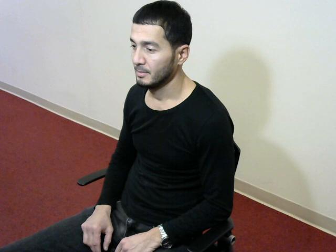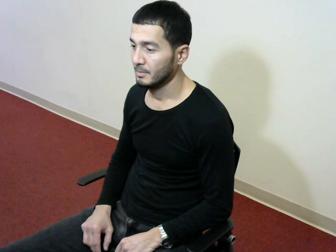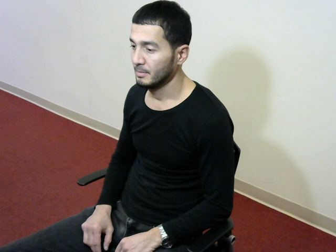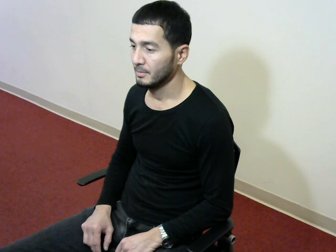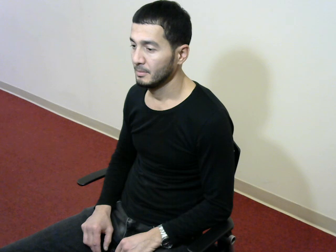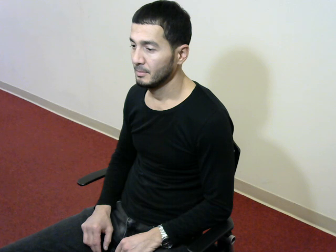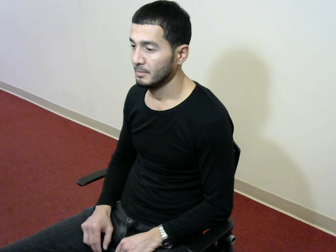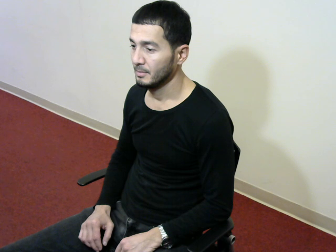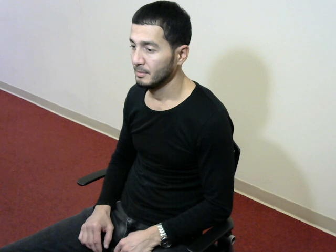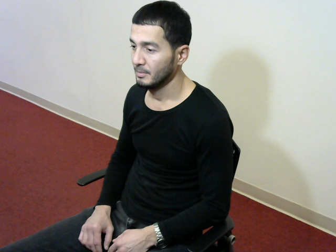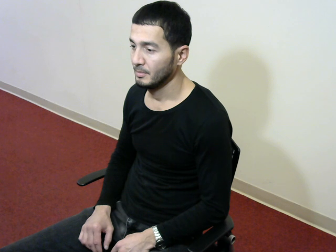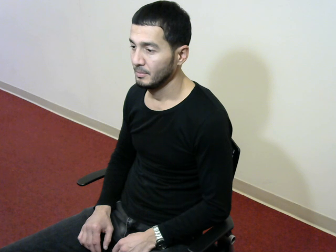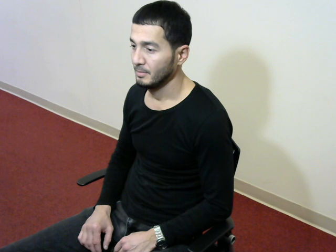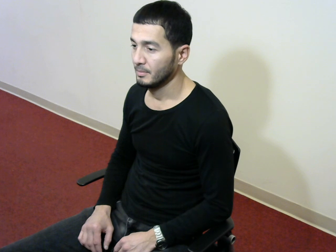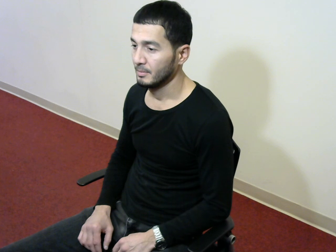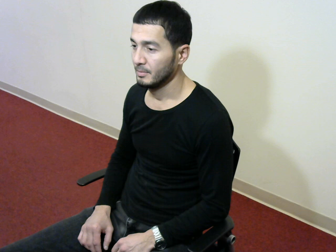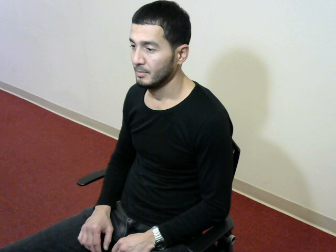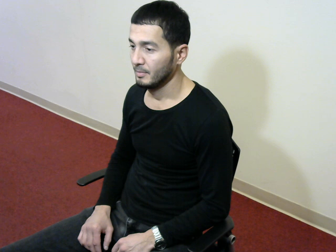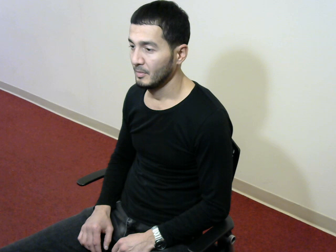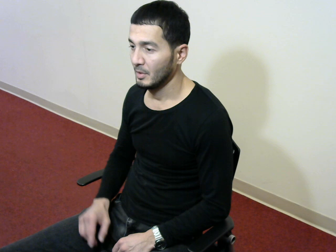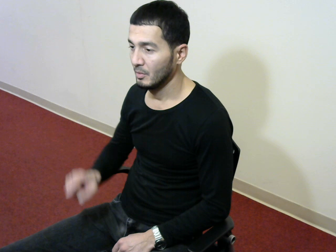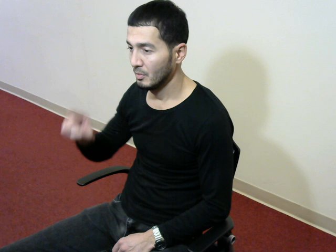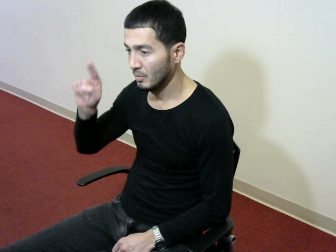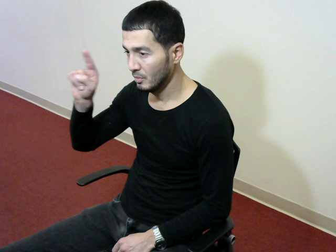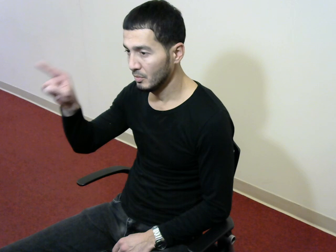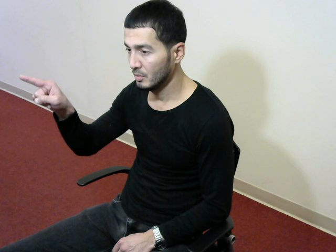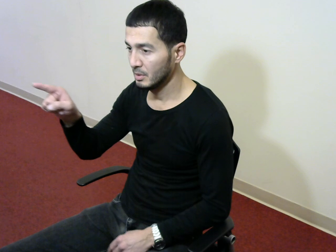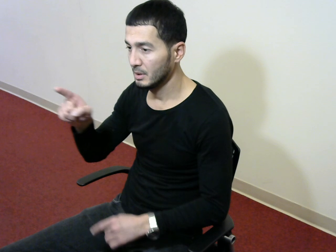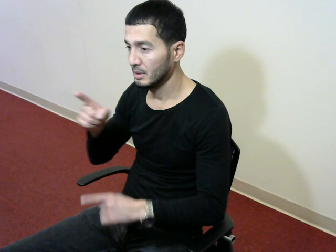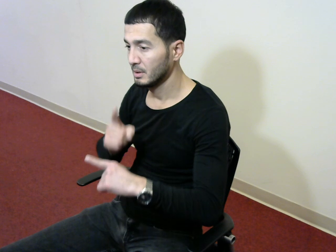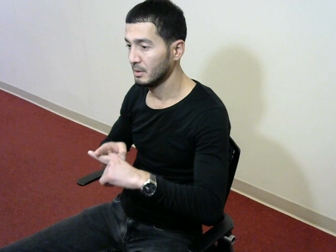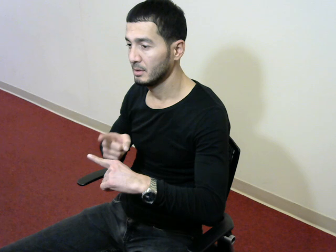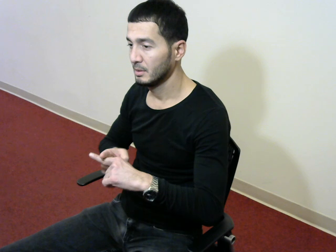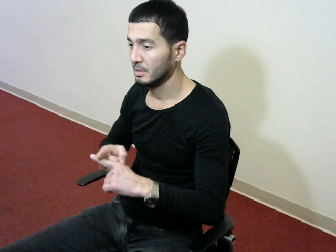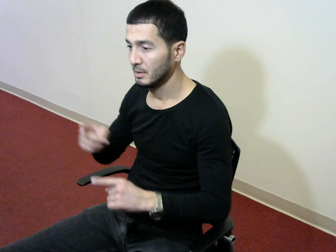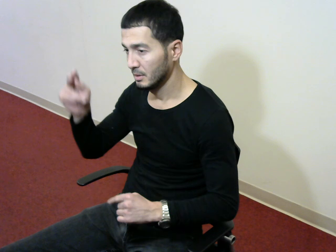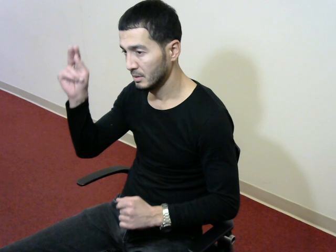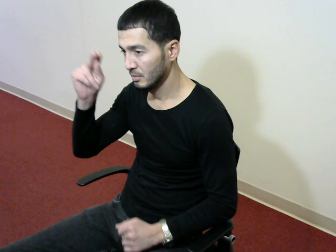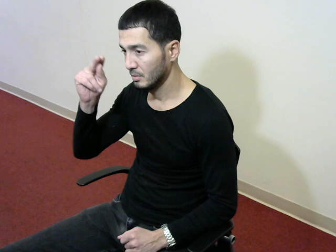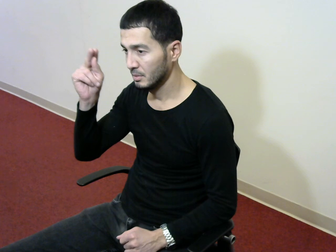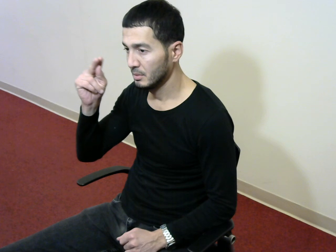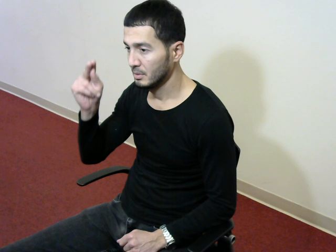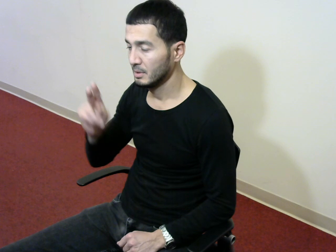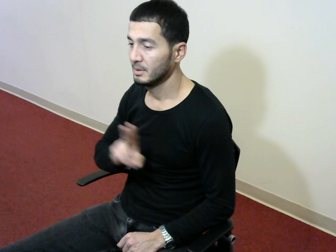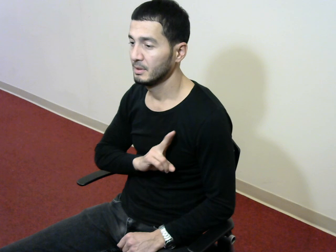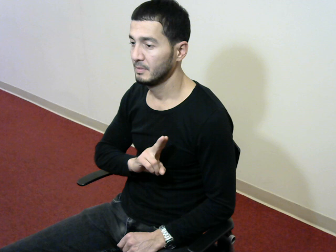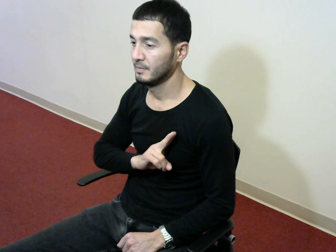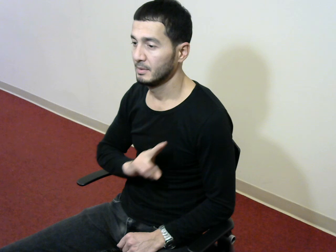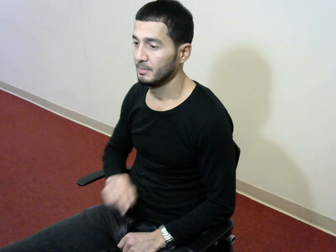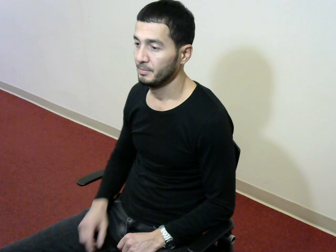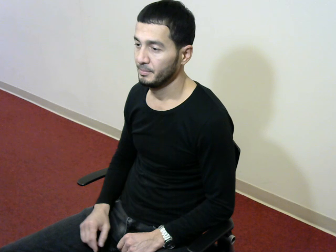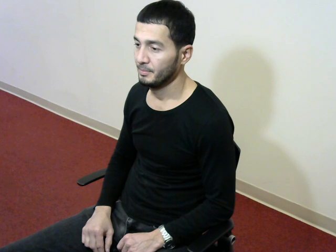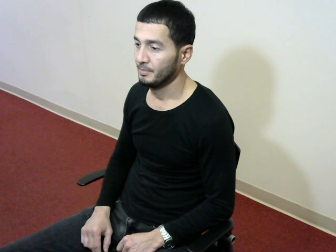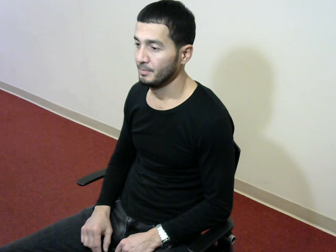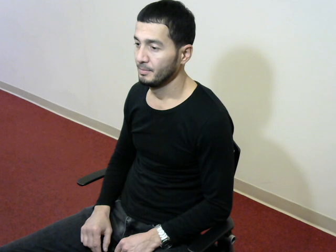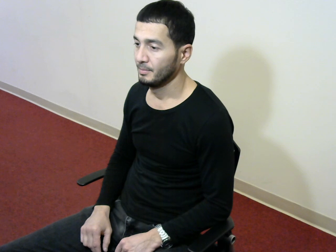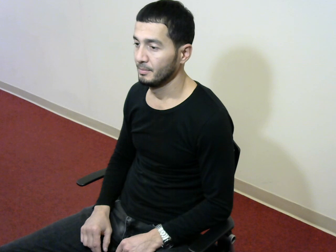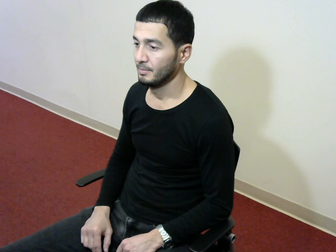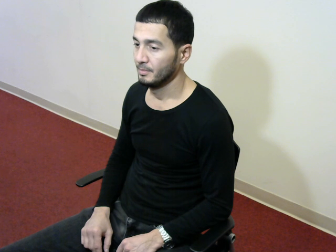O riyazi dərsləri sevir